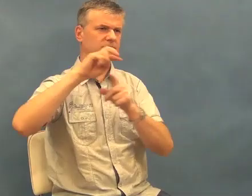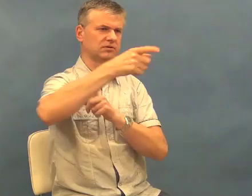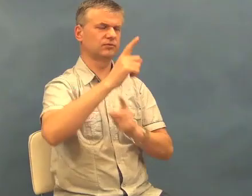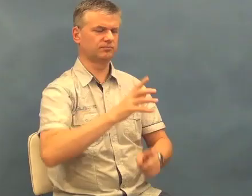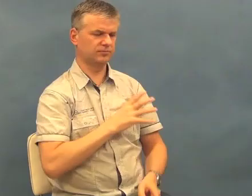Uwaga, niebezpieczeństwo.